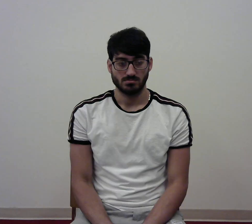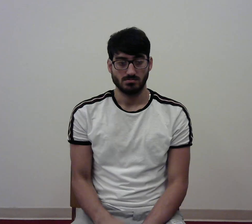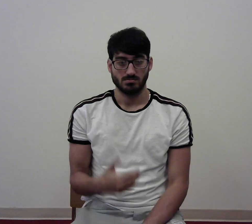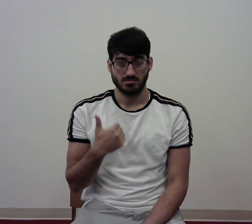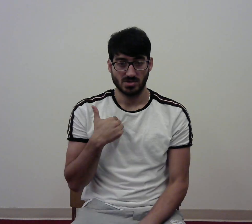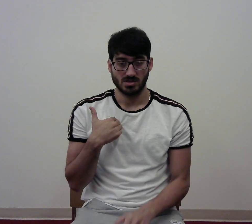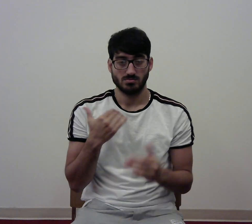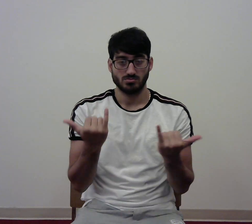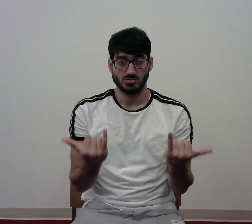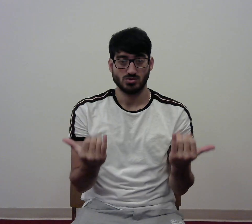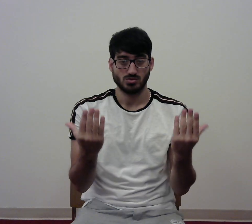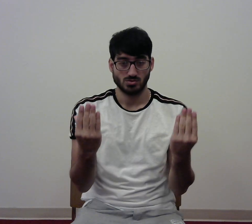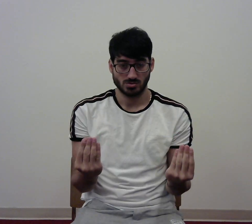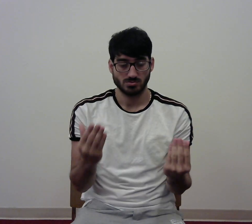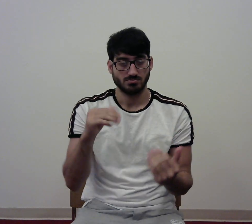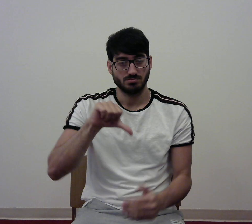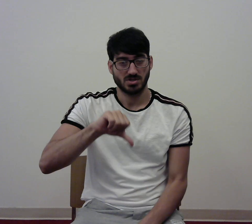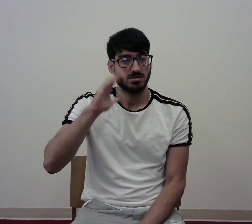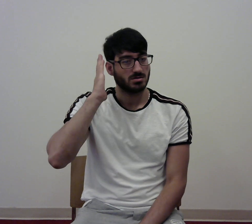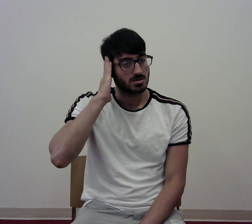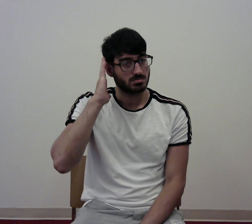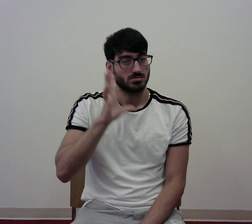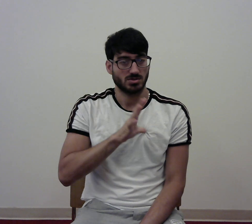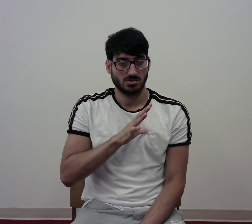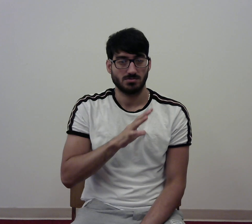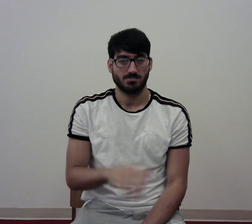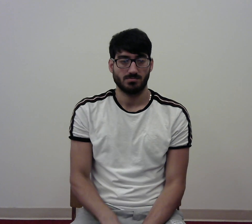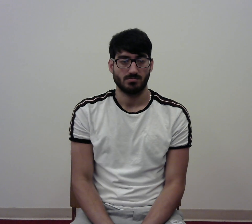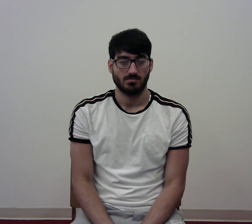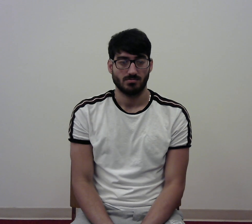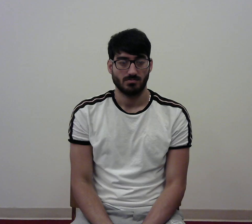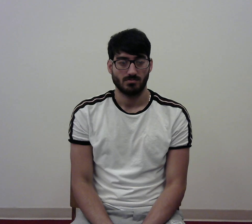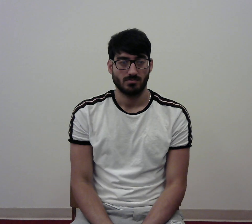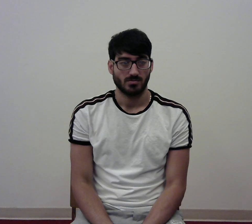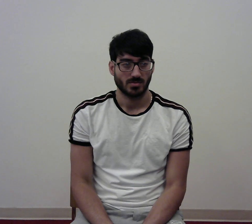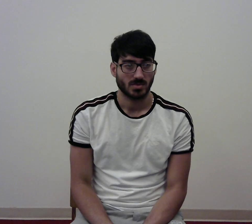Mən bu gün pis yatmışam